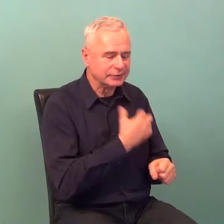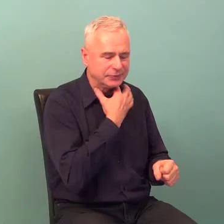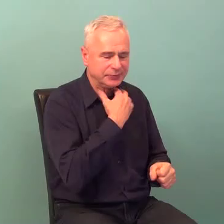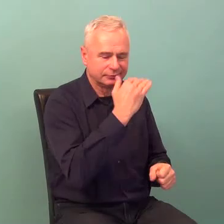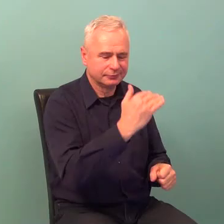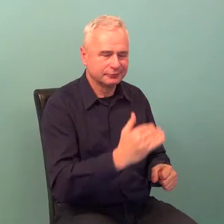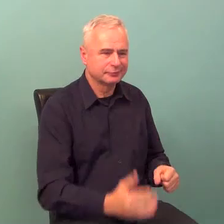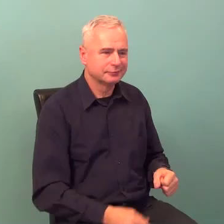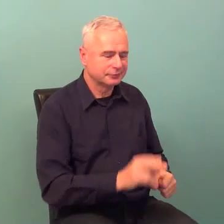Mam zapisaną całą listę zajęć.